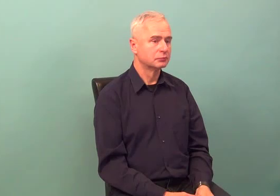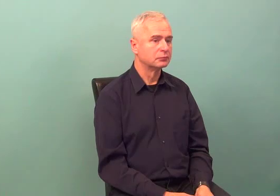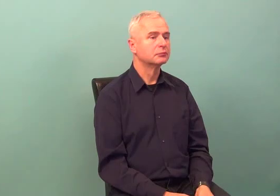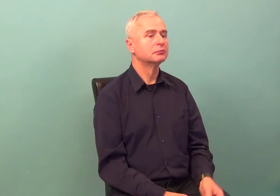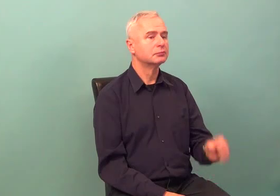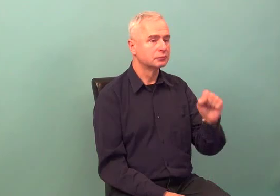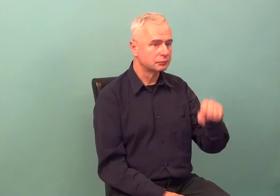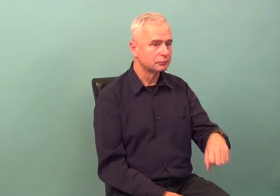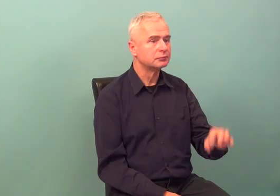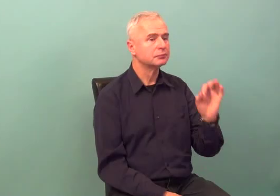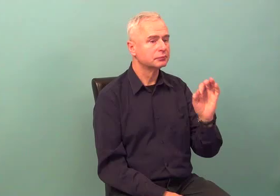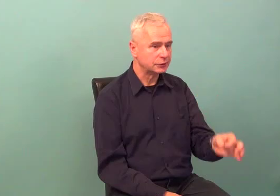Tak, dobrze.